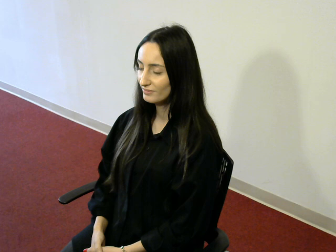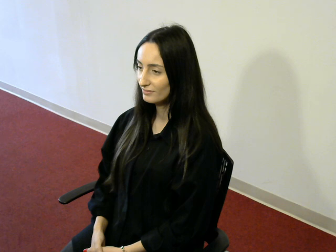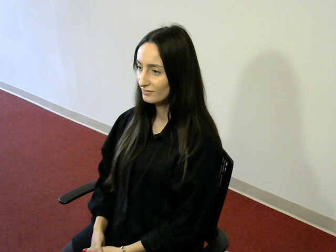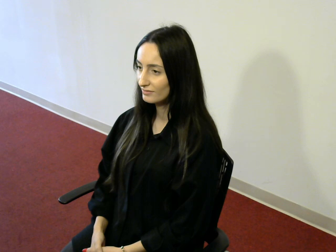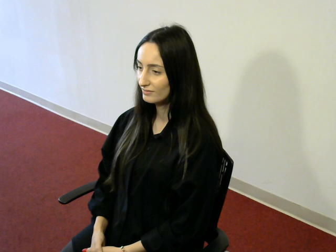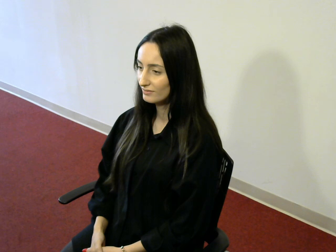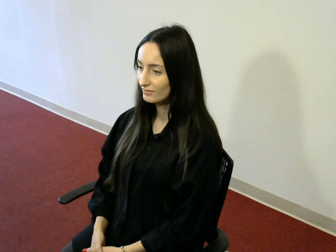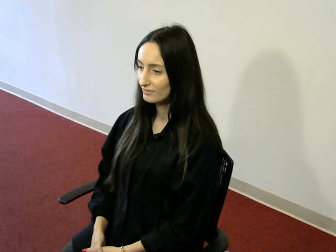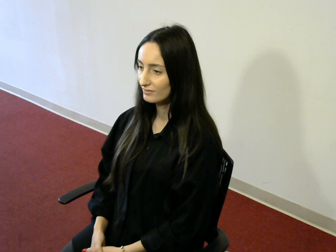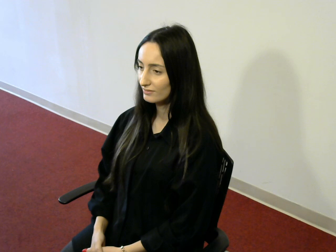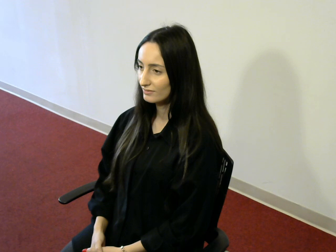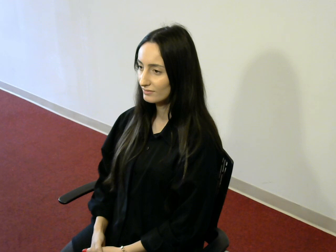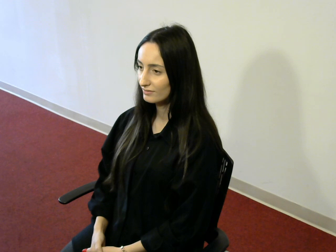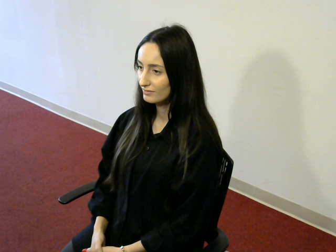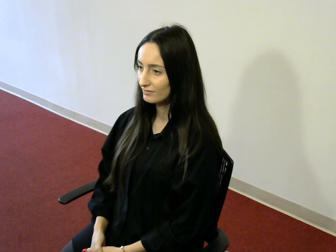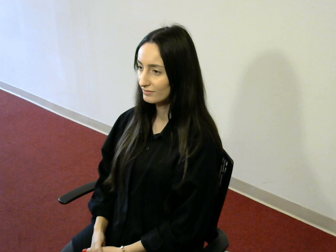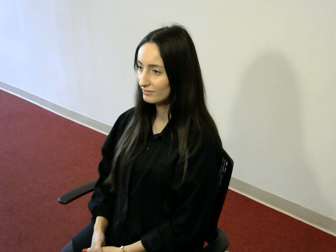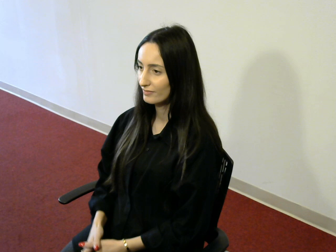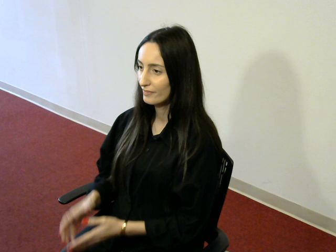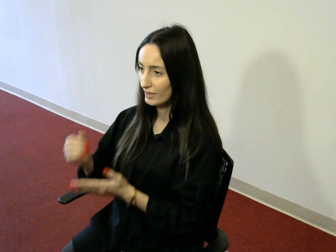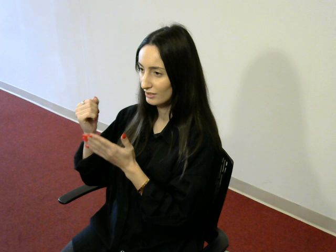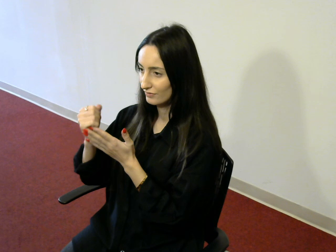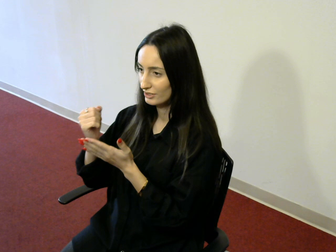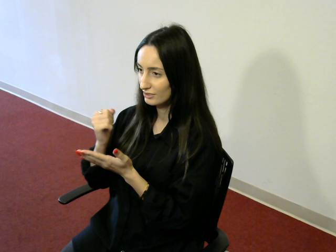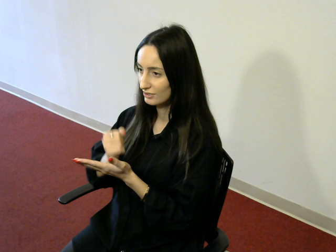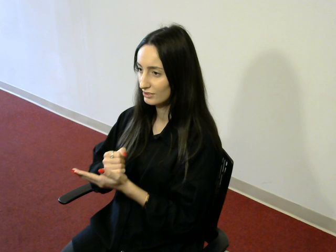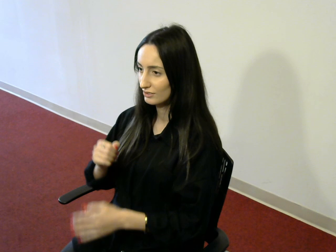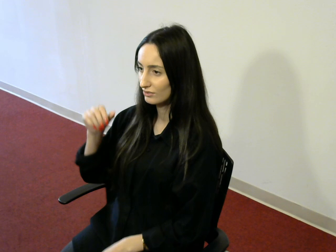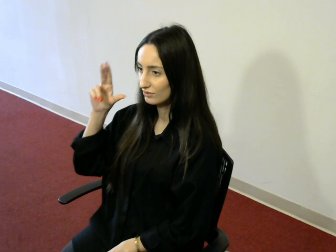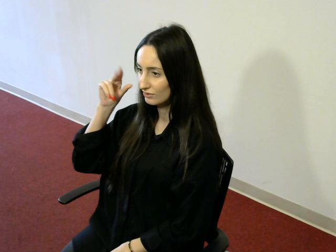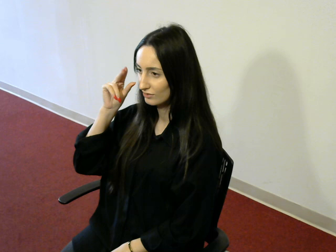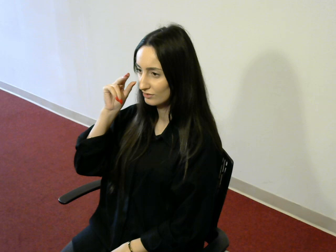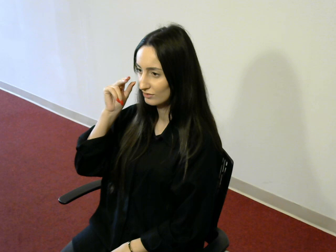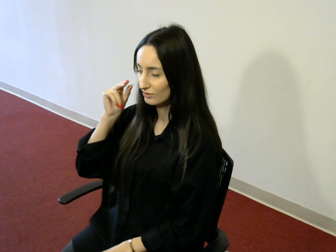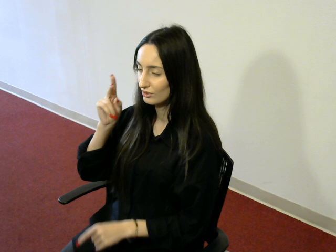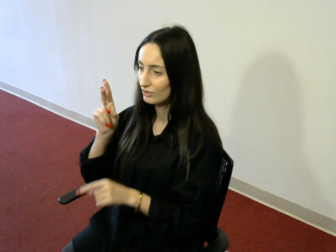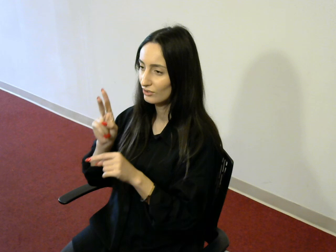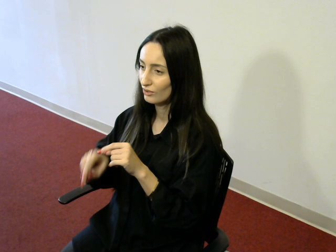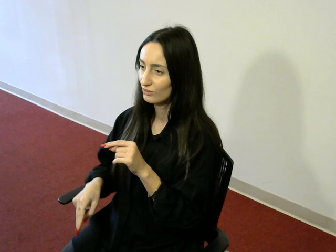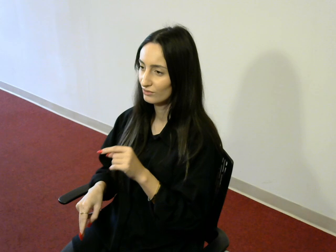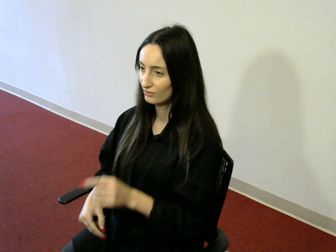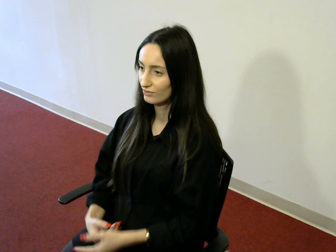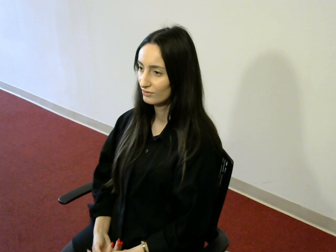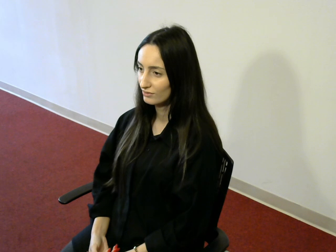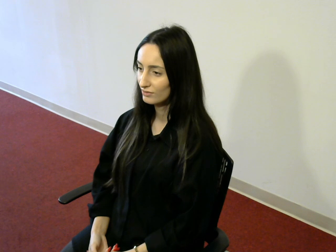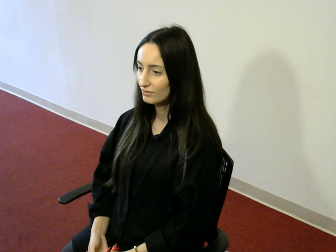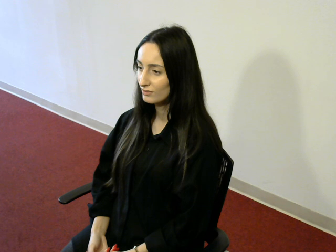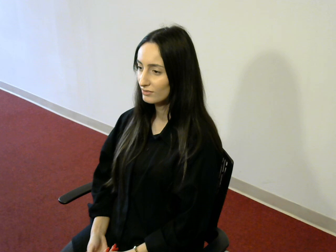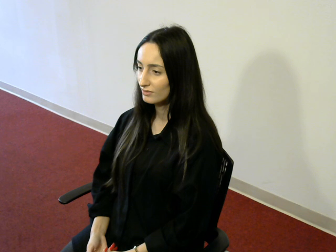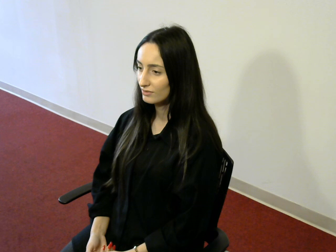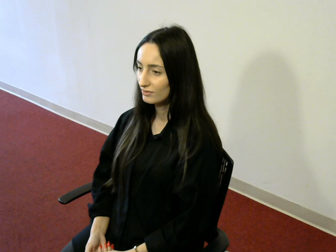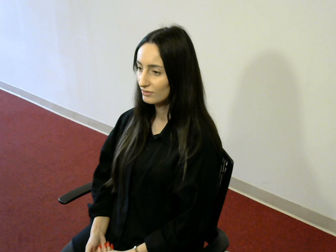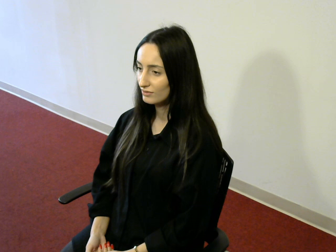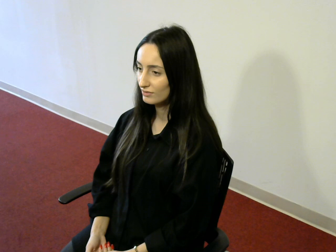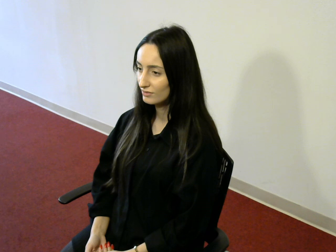Viza nə vaxt bitir?